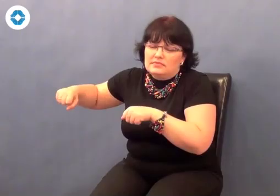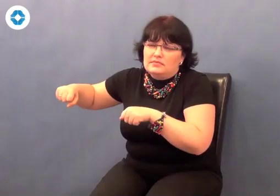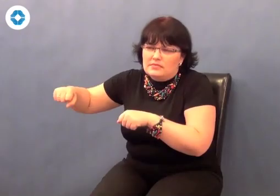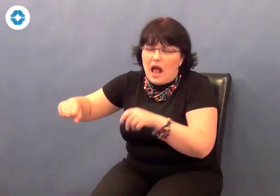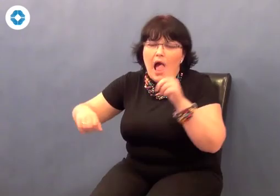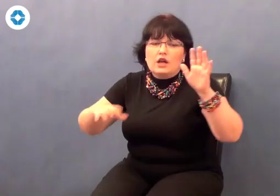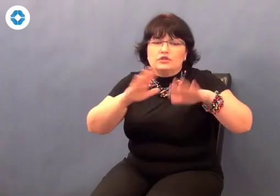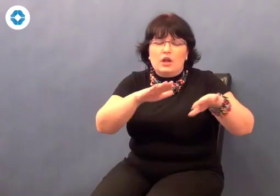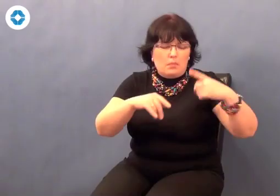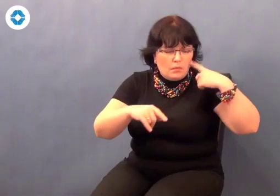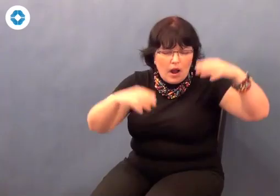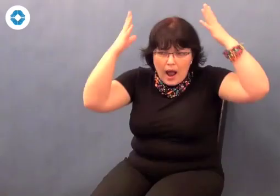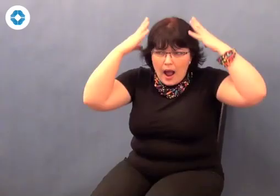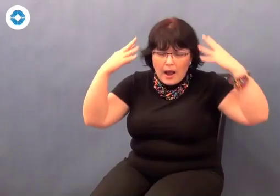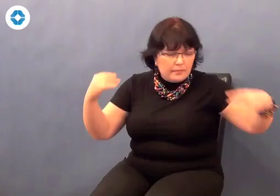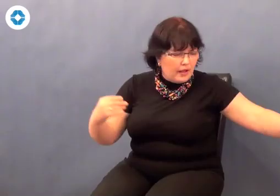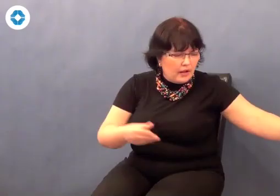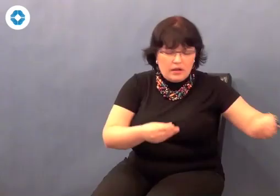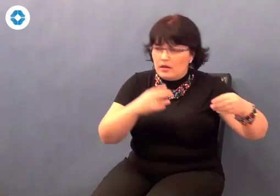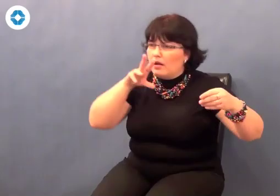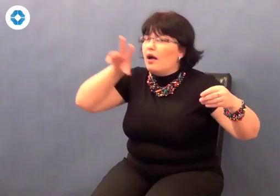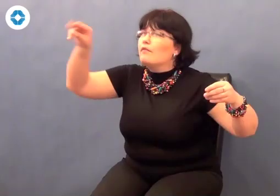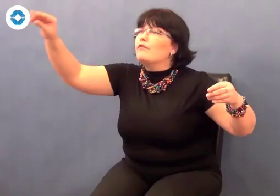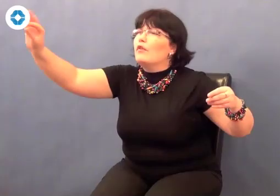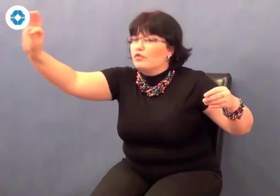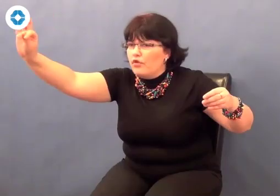A tam dzieci zauważają leżący kapelusz i podnoszą go, wołając tamtego chłopca.